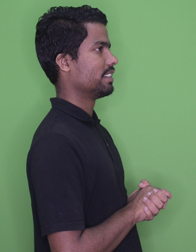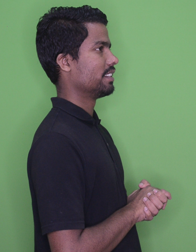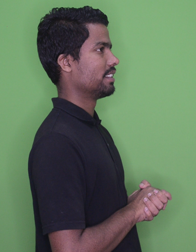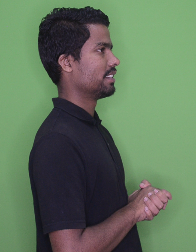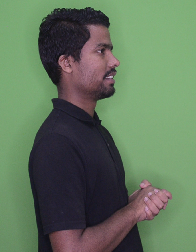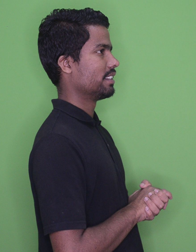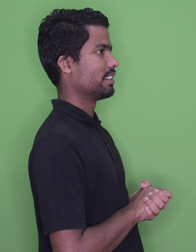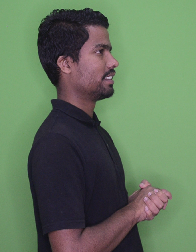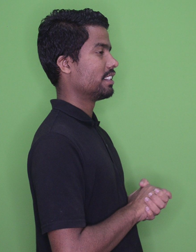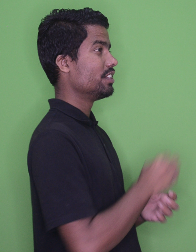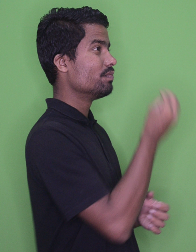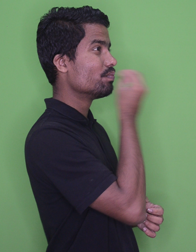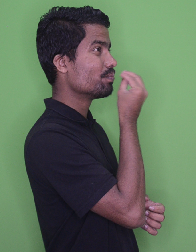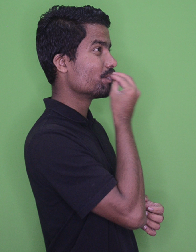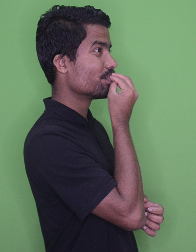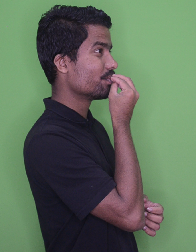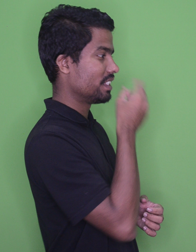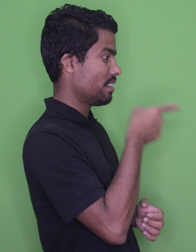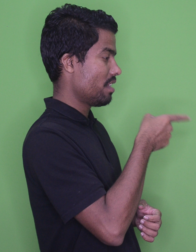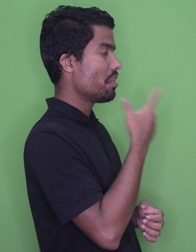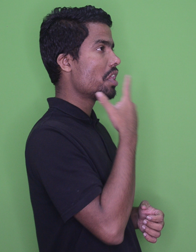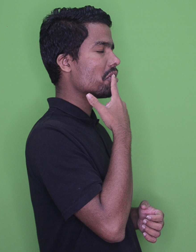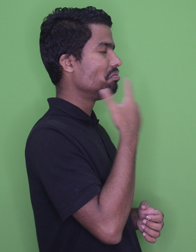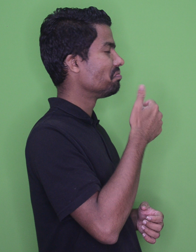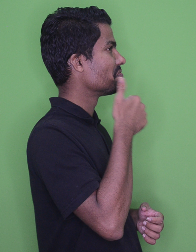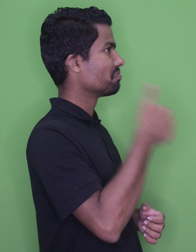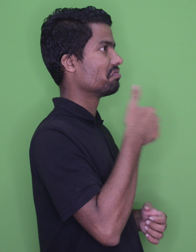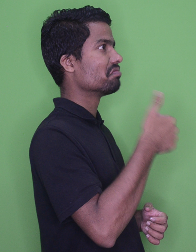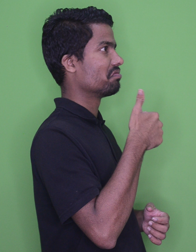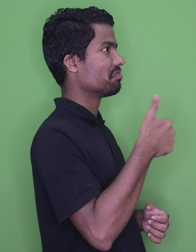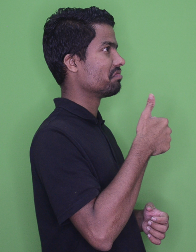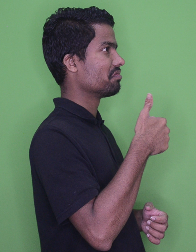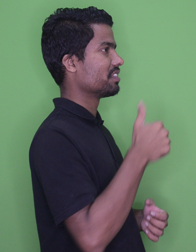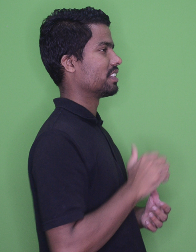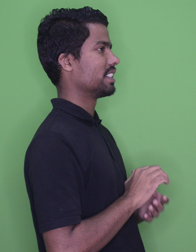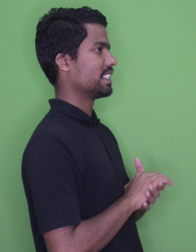food is tastty